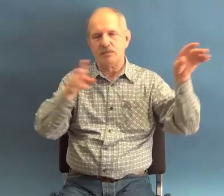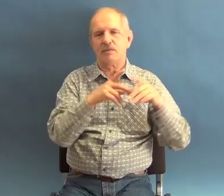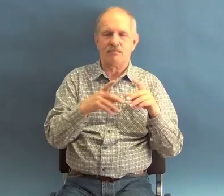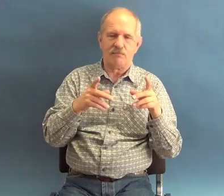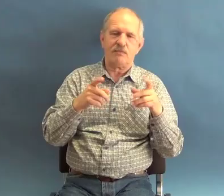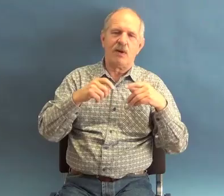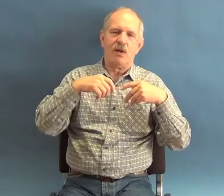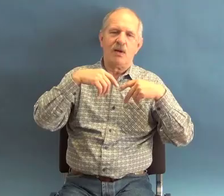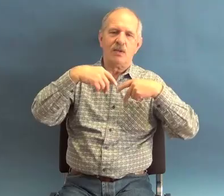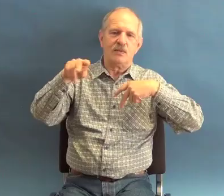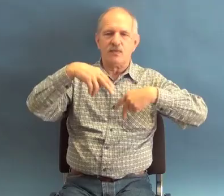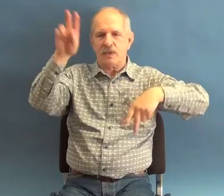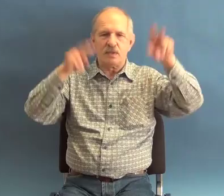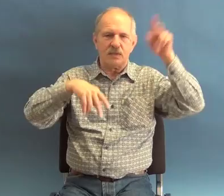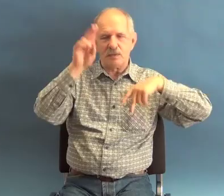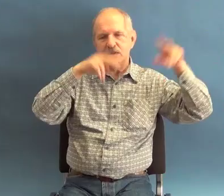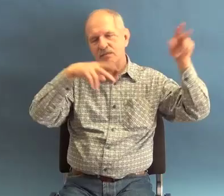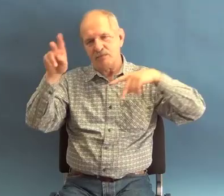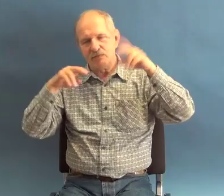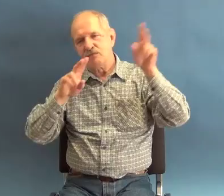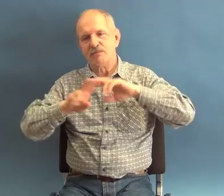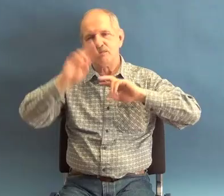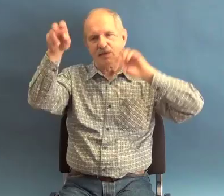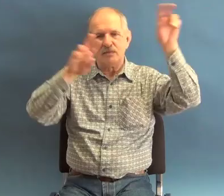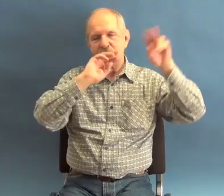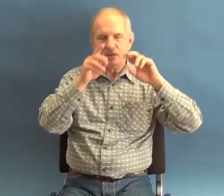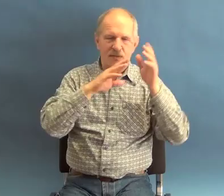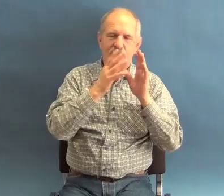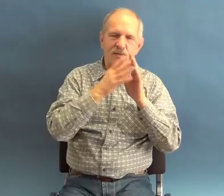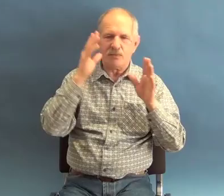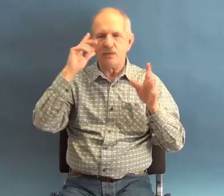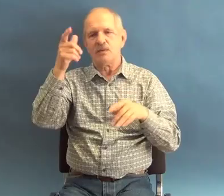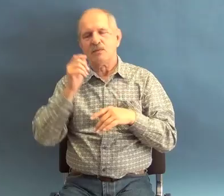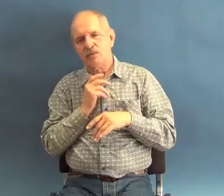Każdy idzie do siebie, żeby odpocząć.